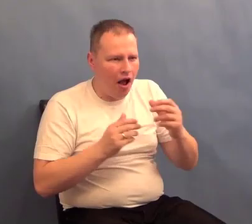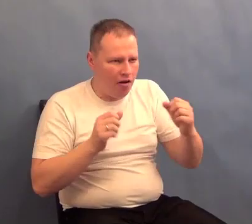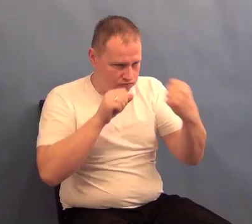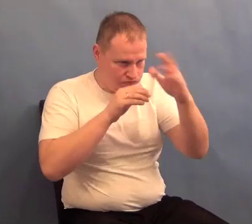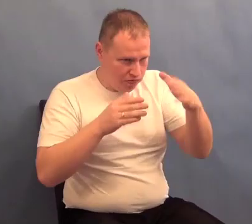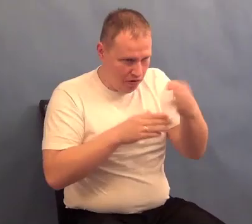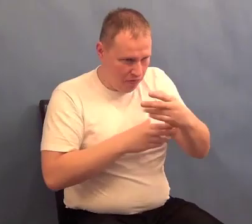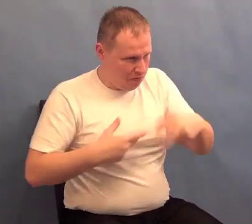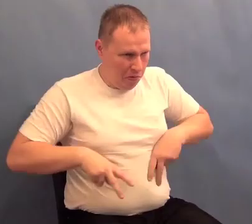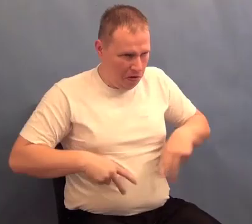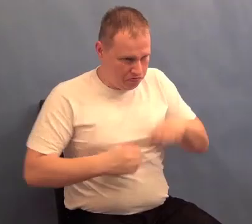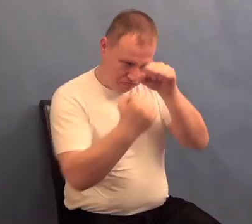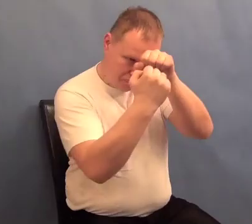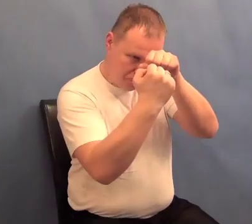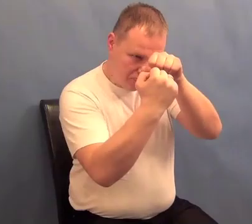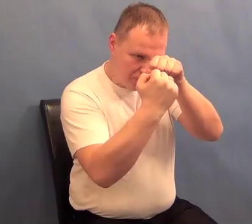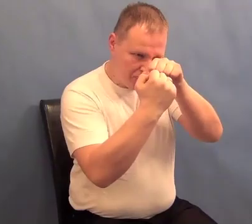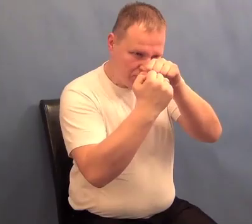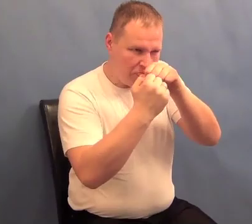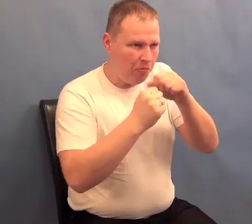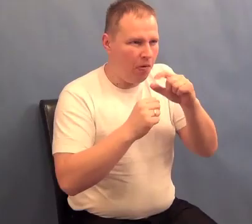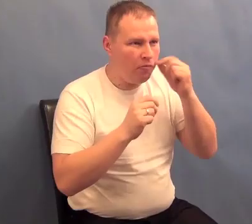Patrzą w sobie, rybka nie boi się.